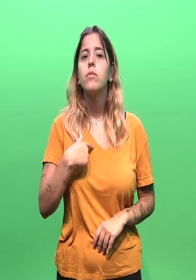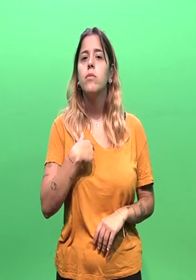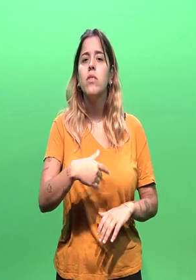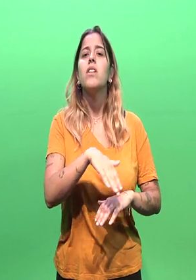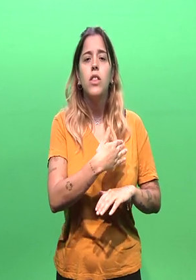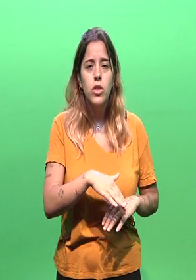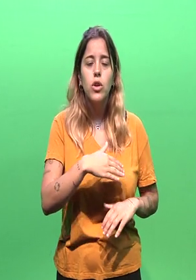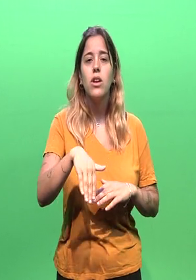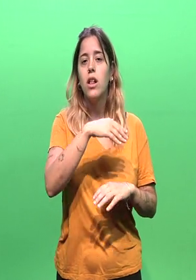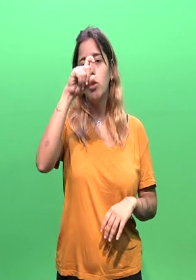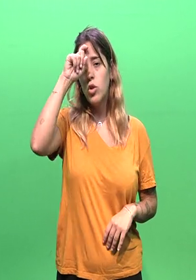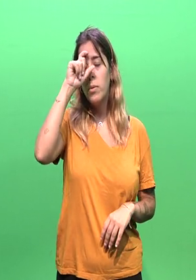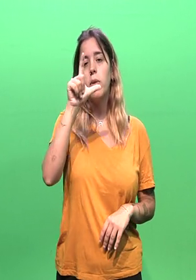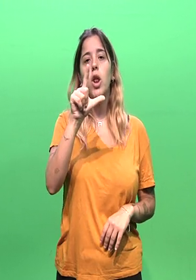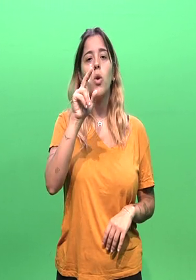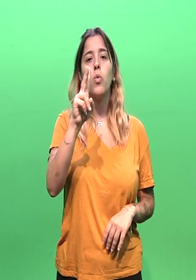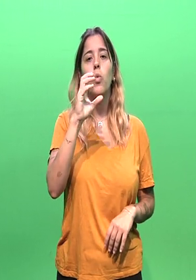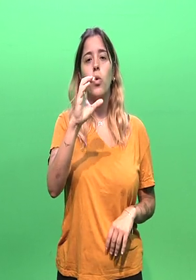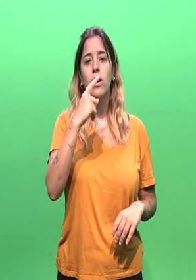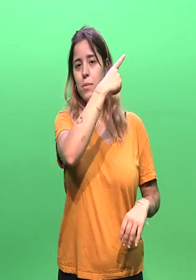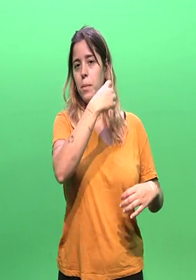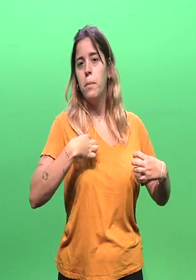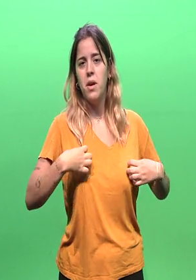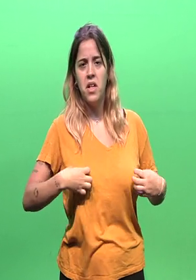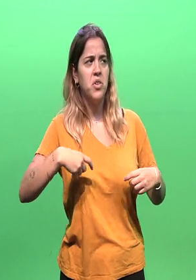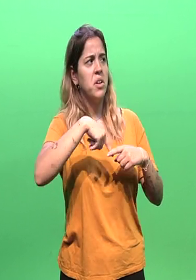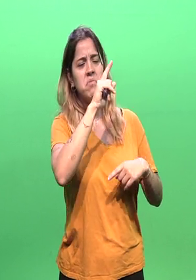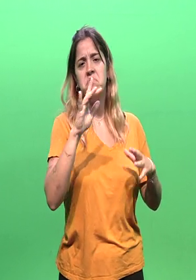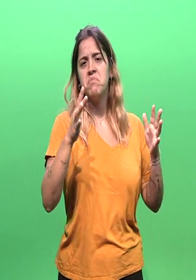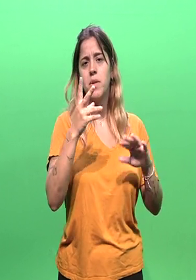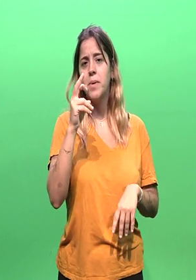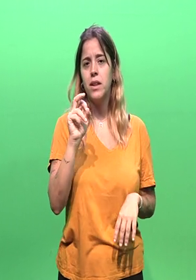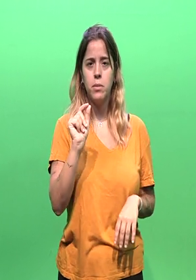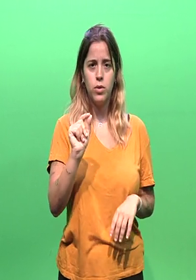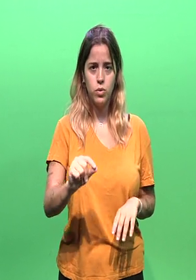La meva adreça és al carrer Luc, a Badalona. D'aquí fins allà hi ha uns vint minuts, més o menys.